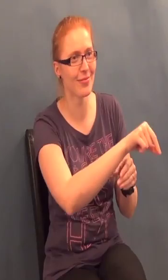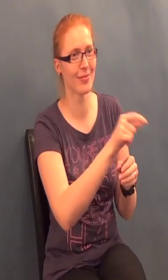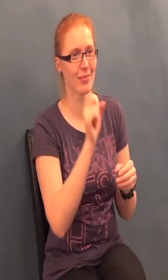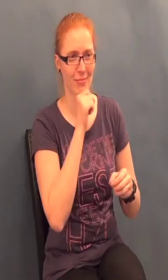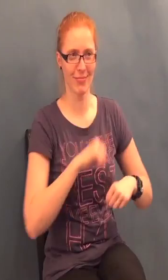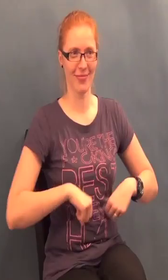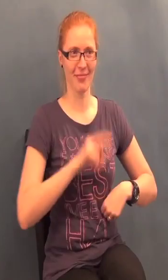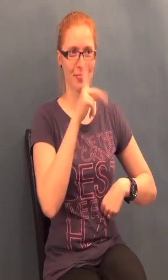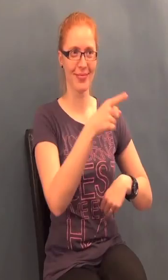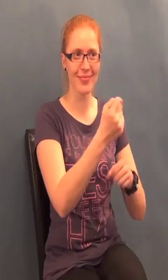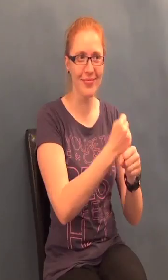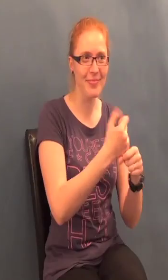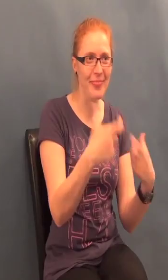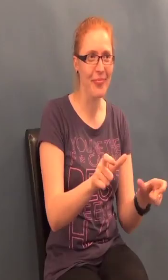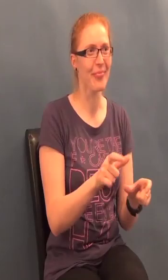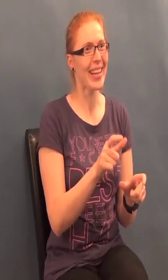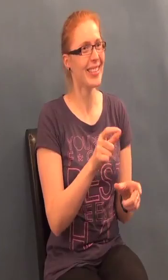Starszy pan domyśla się, że Charlie Chaplin nic nie robi.